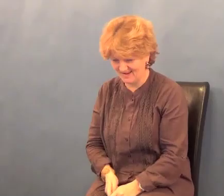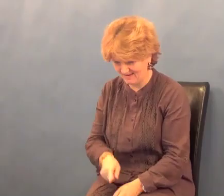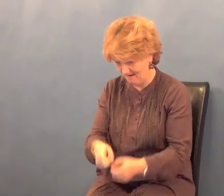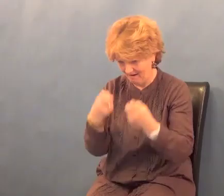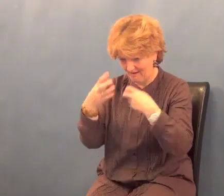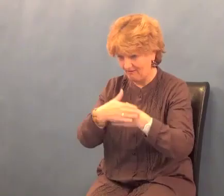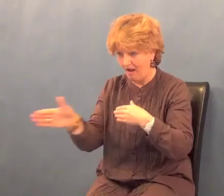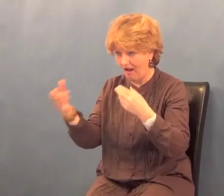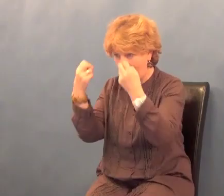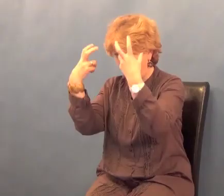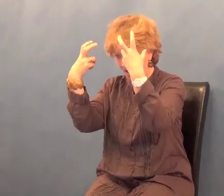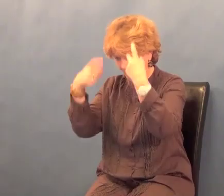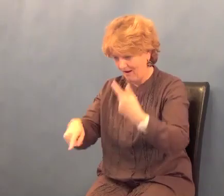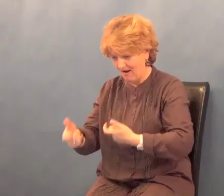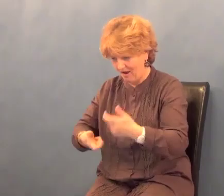A on zaskoczony jest, otwiera drzwi i się dziwi.